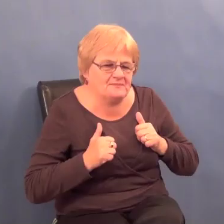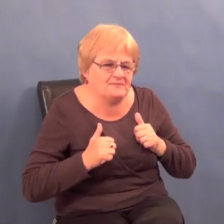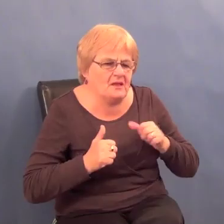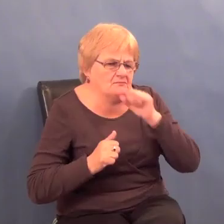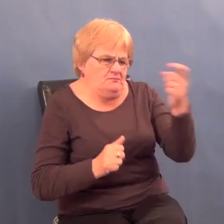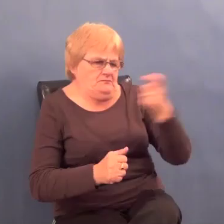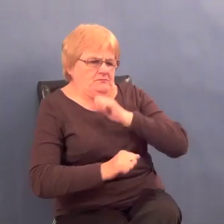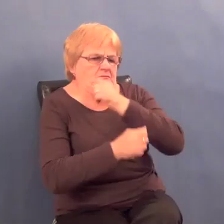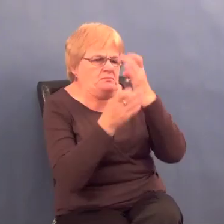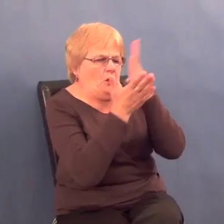Podchodzi babcia i mówi, że okna są rozbite.